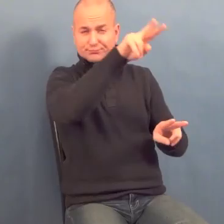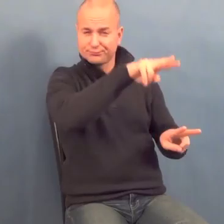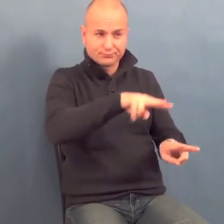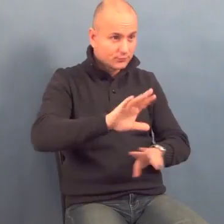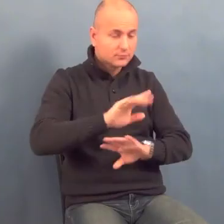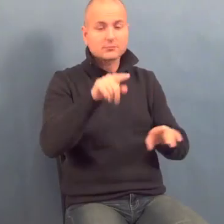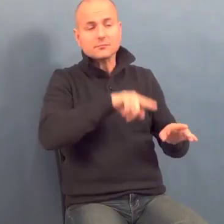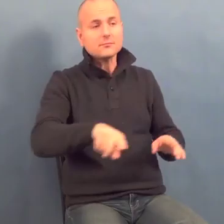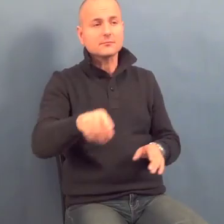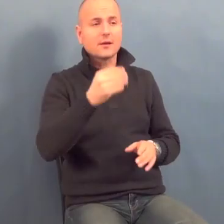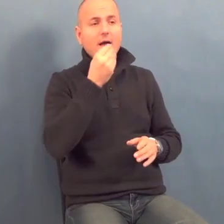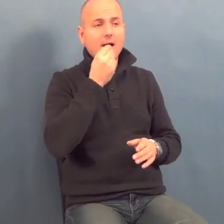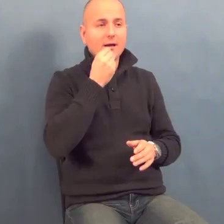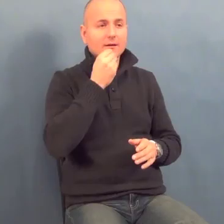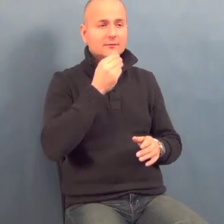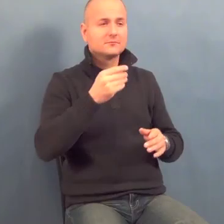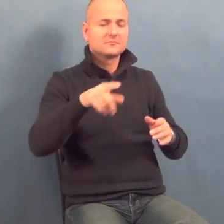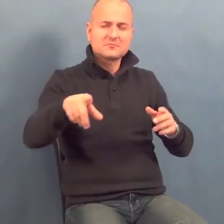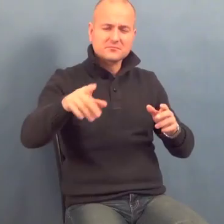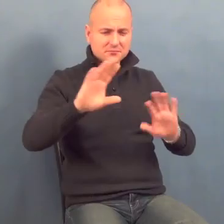Następnie idą jeść, na dole.